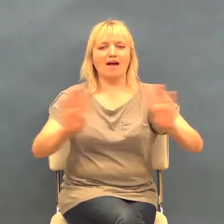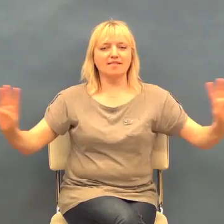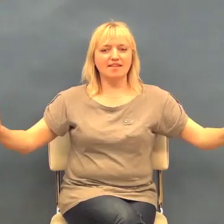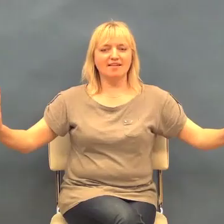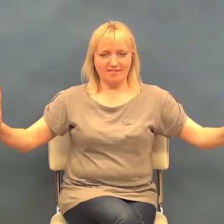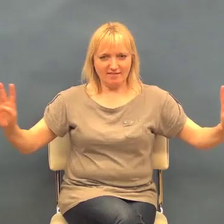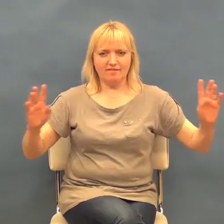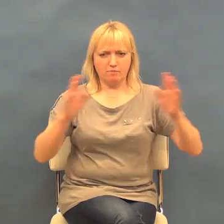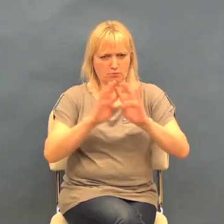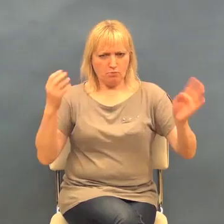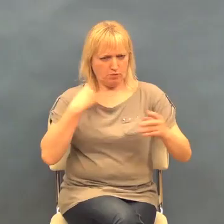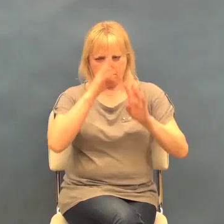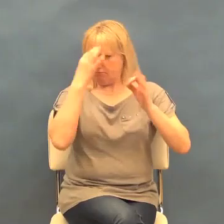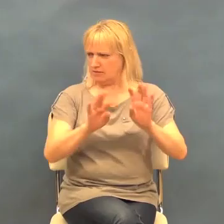Był cały płot.